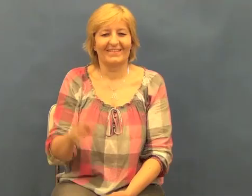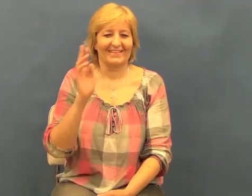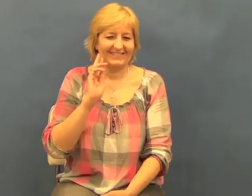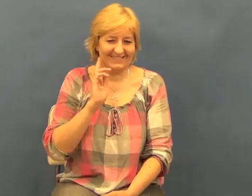Rozumiem.